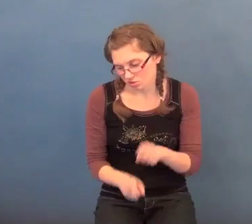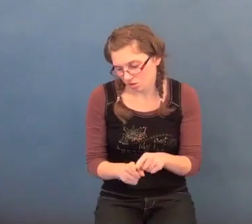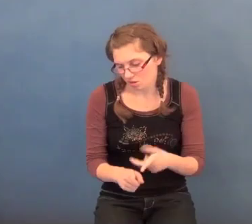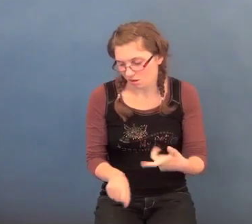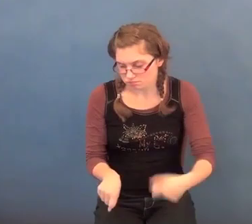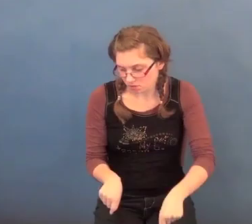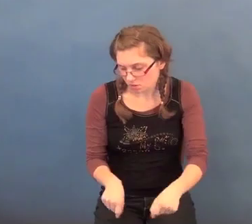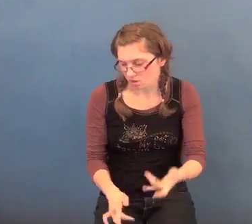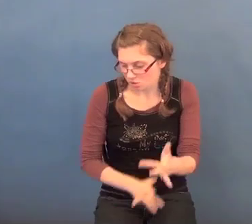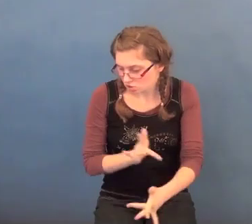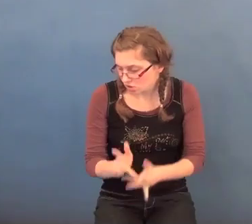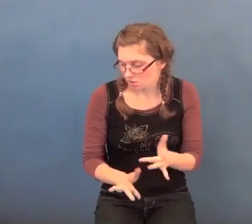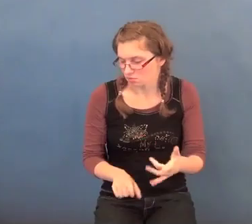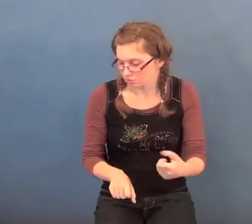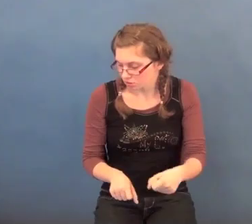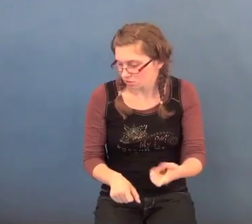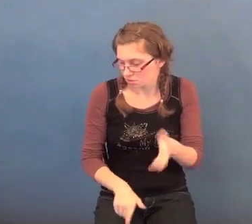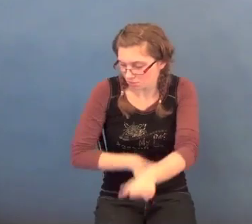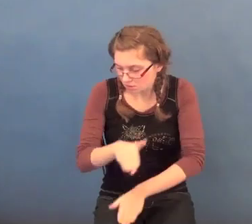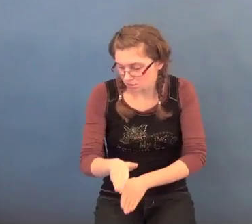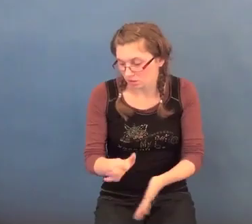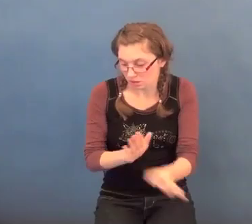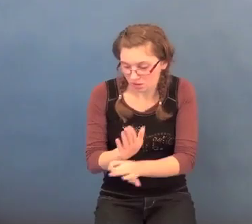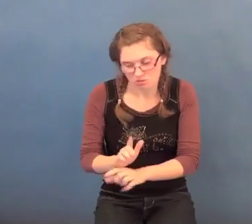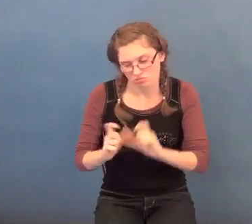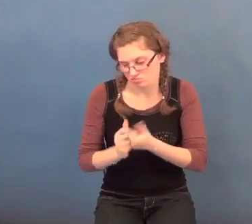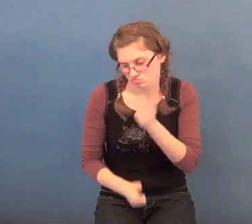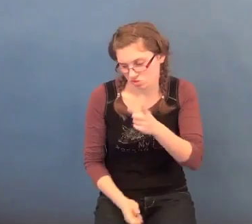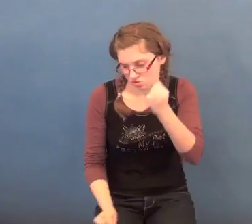Do uprawiania sportów, do jazdy na rowerze, motorze, łyżwach, rolkach - do wszystkich trzeba nosić kask.